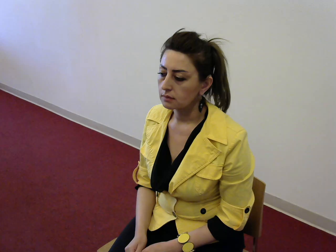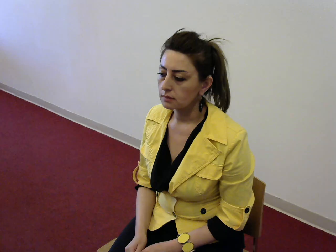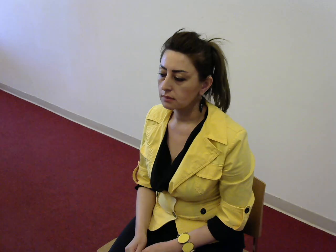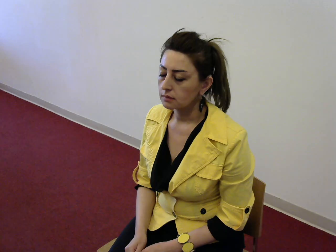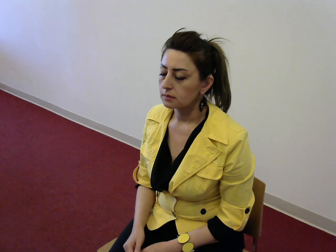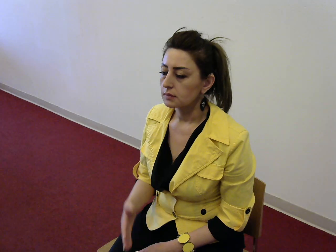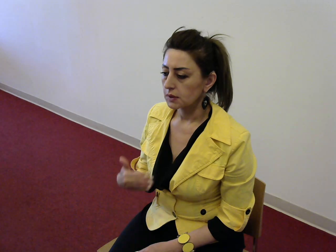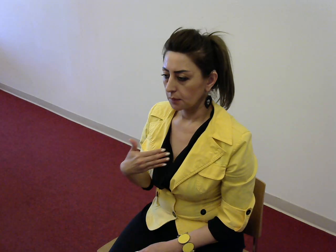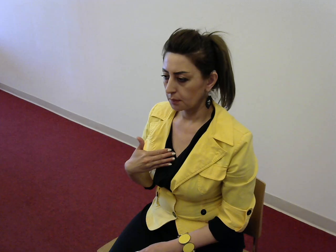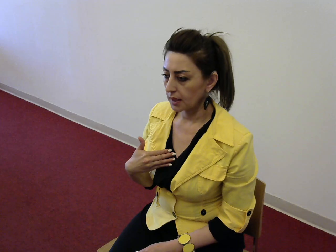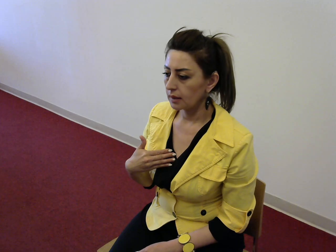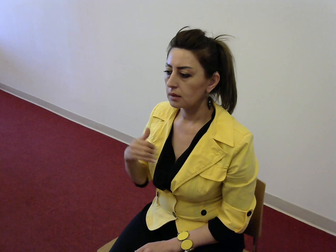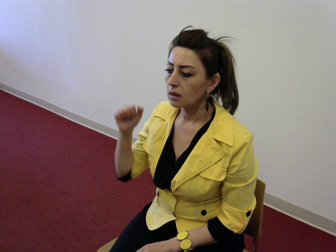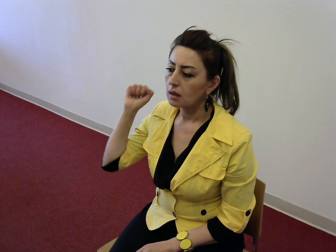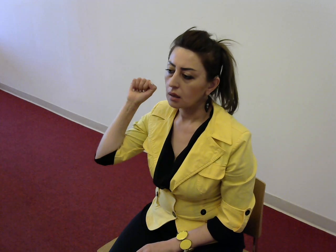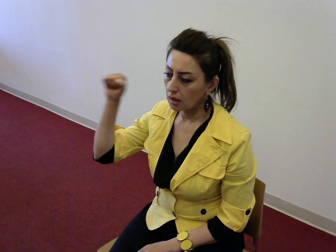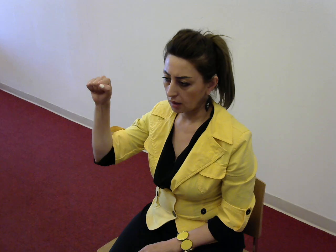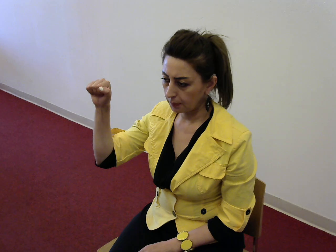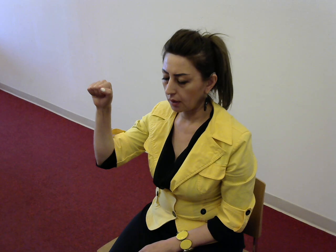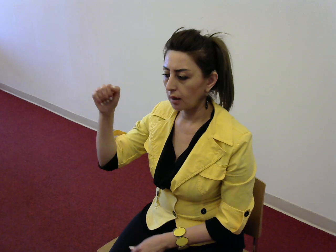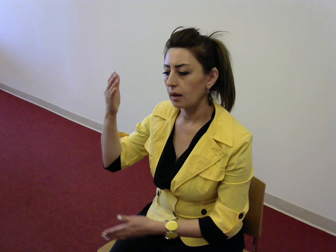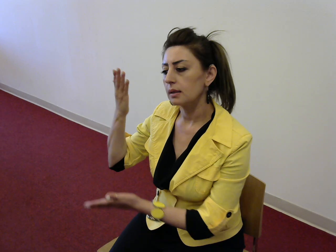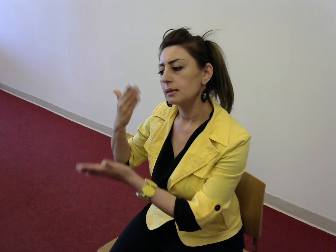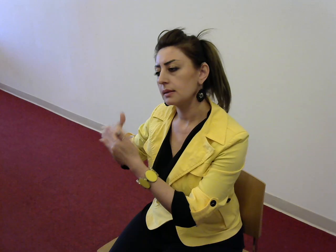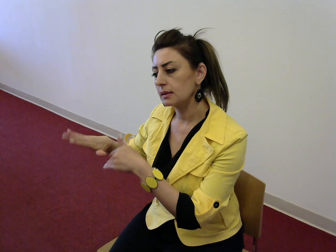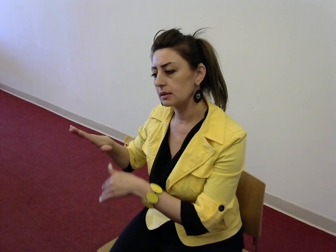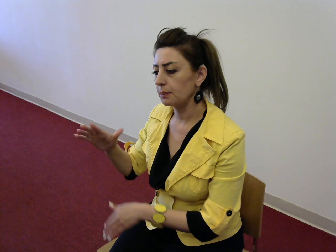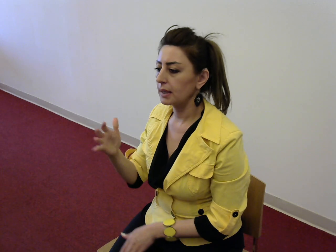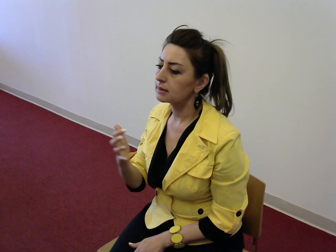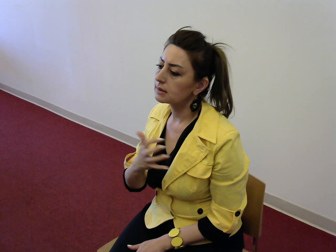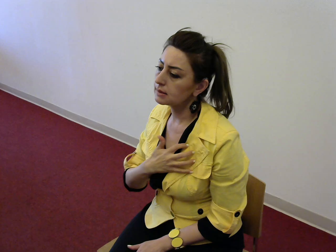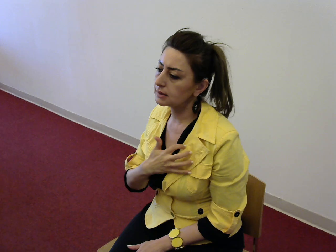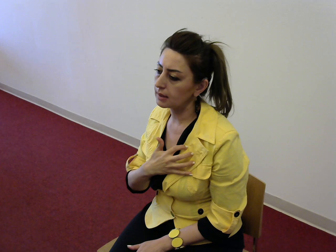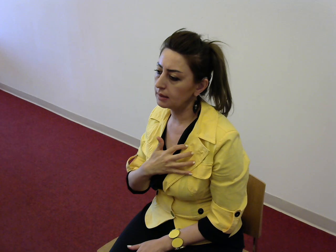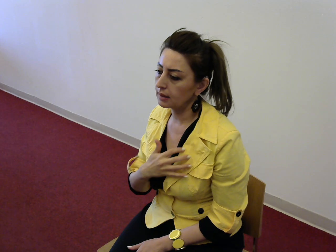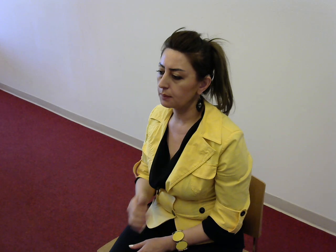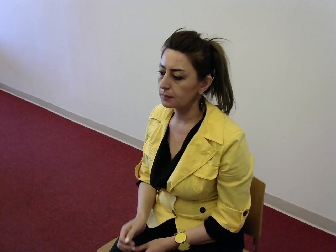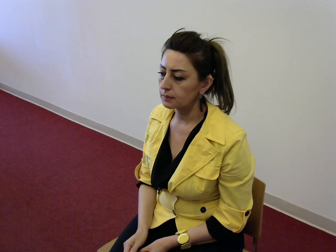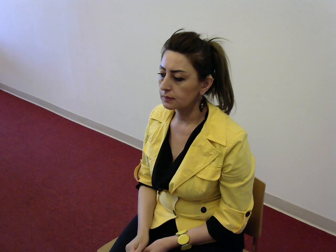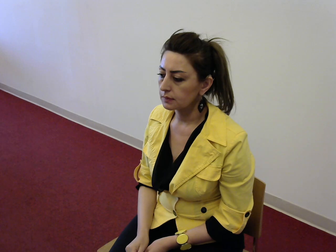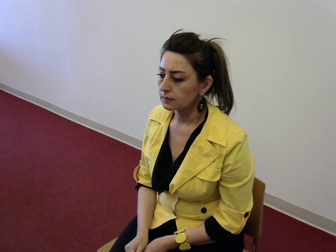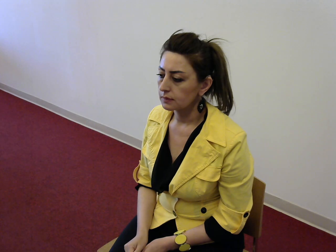Mən Qarabağa getmək istəyirəm